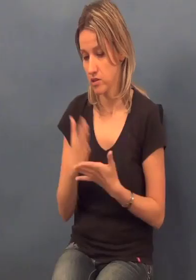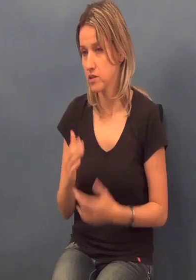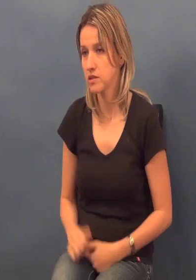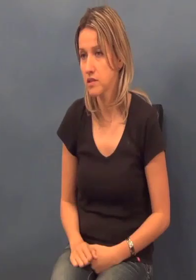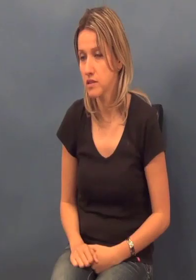Tylko.